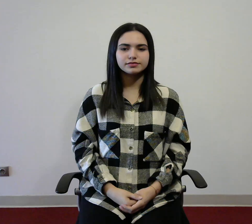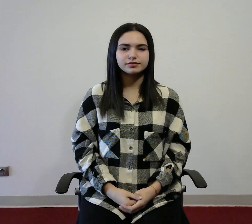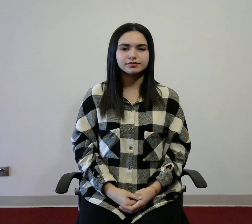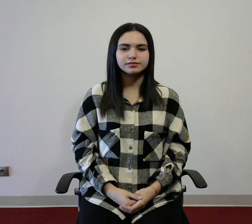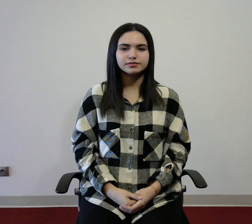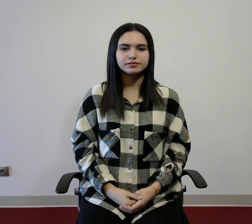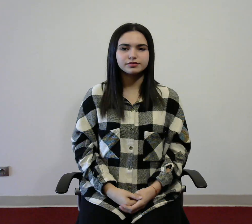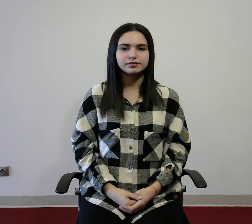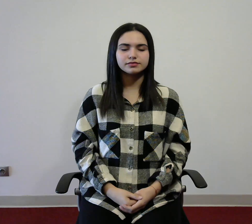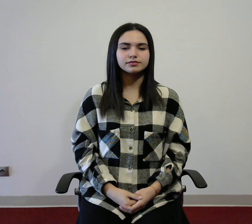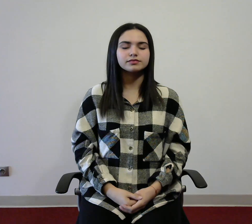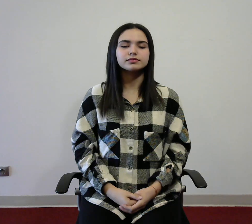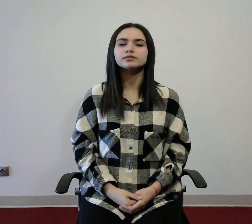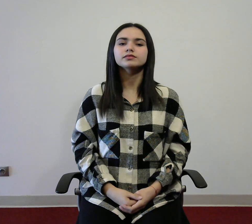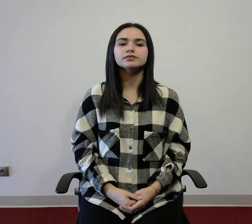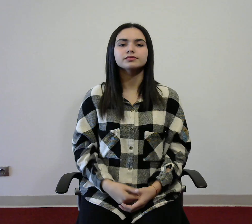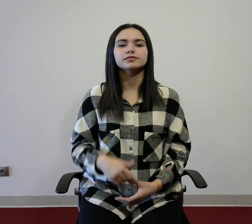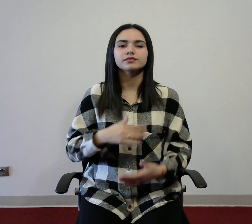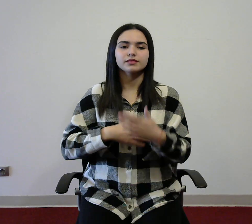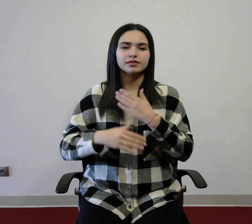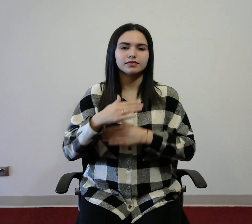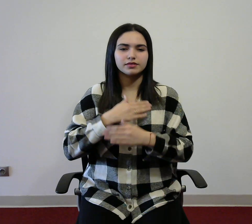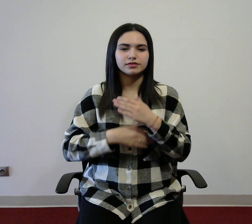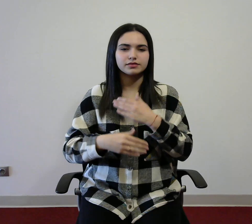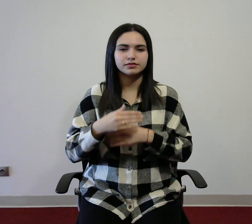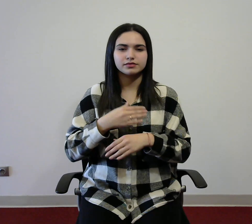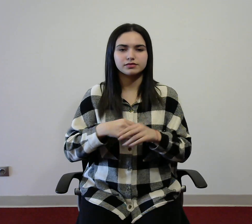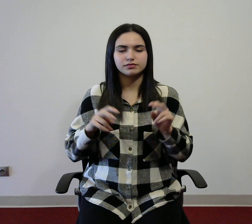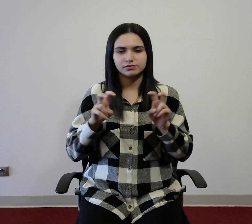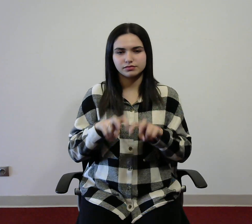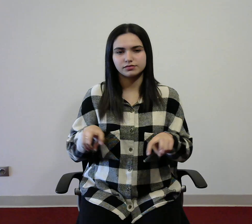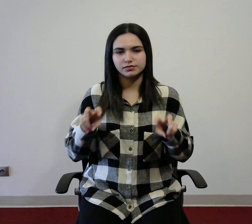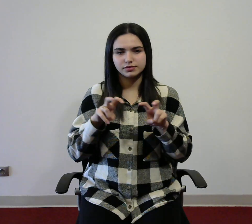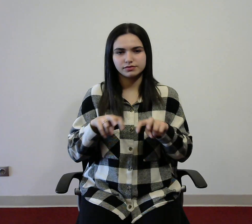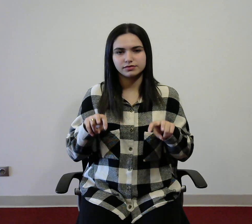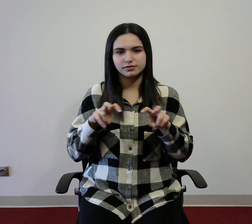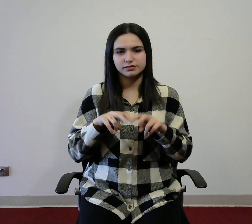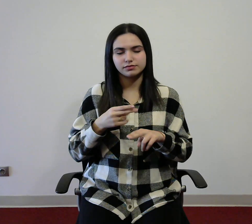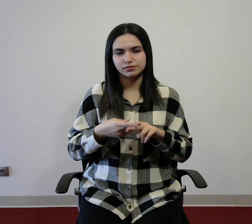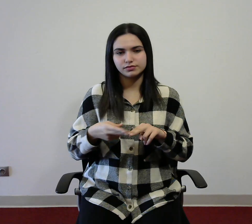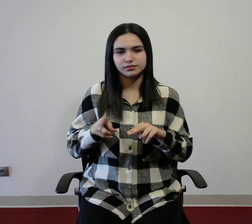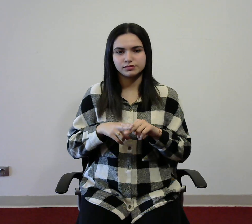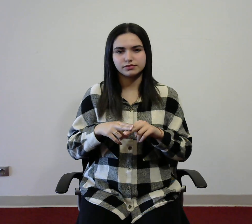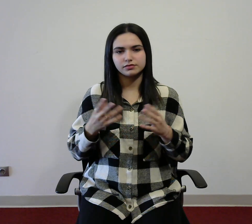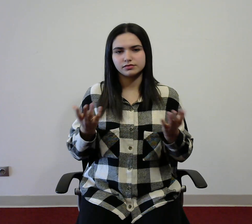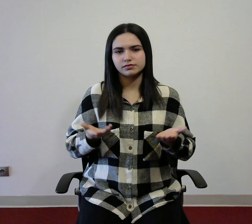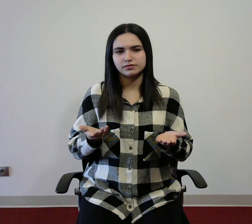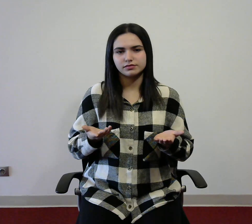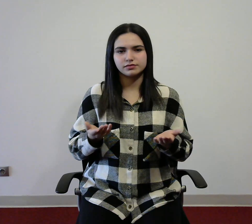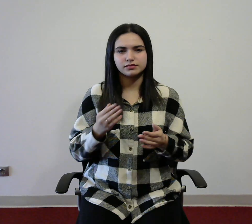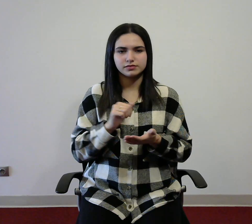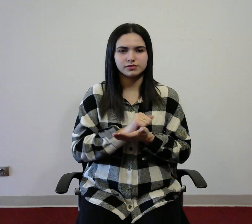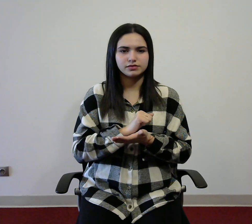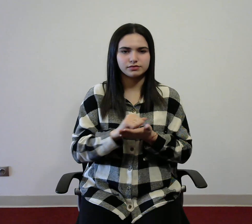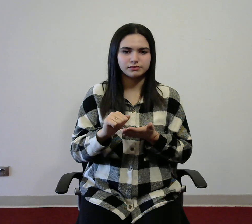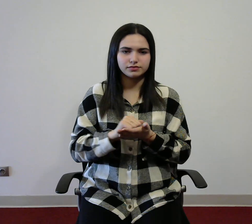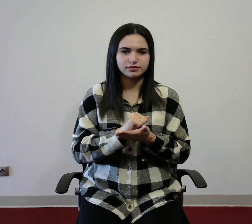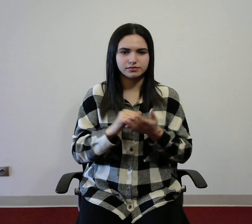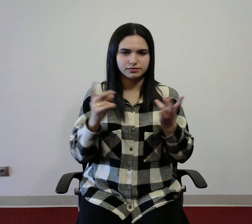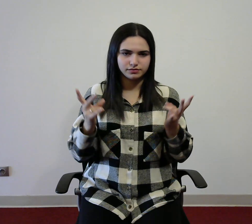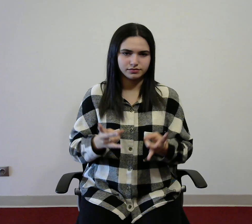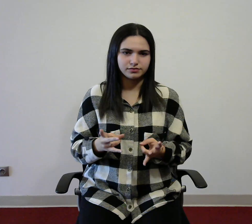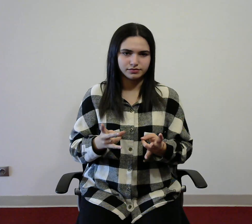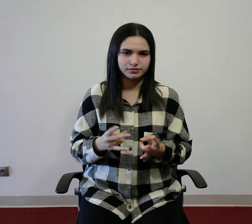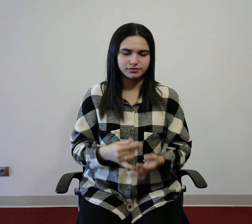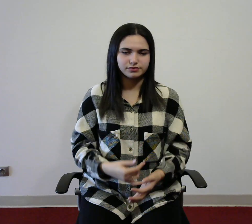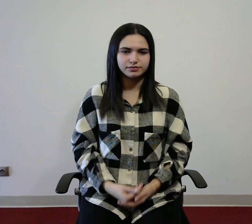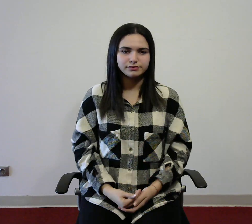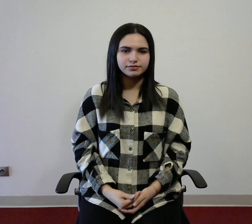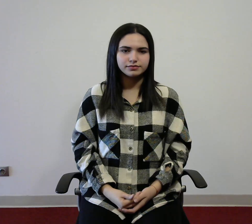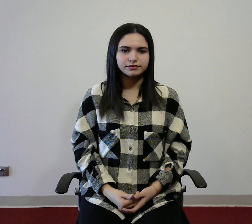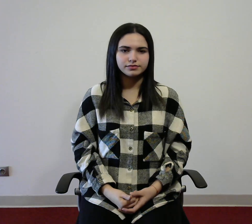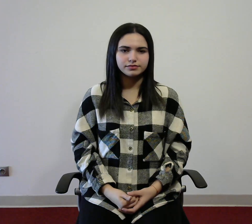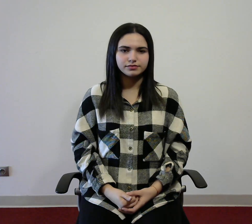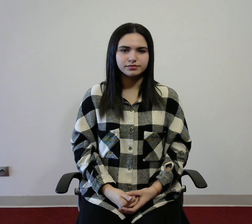Əlilliyin müəyyən edilməsi üçün hansı sənədlər lazımdır